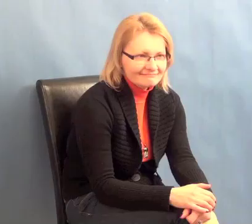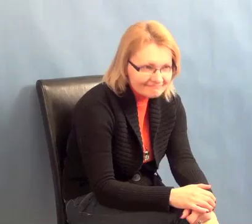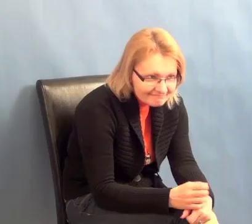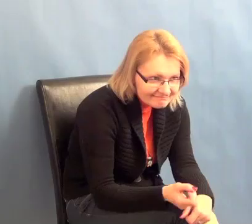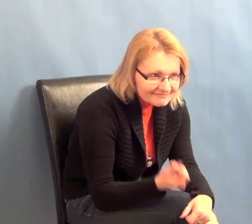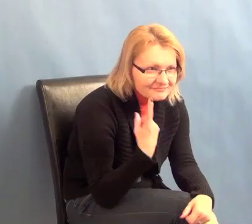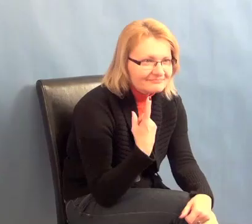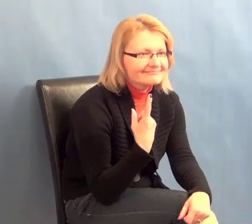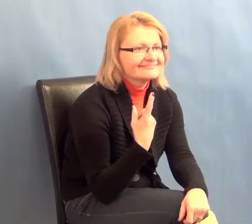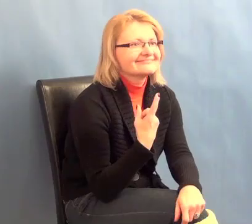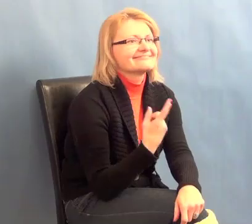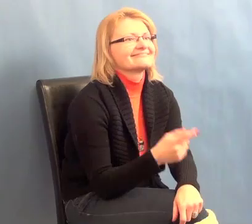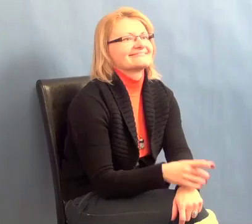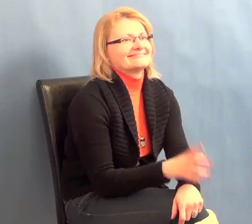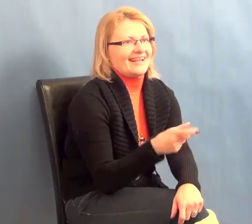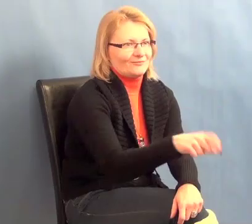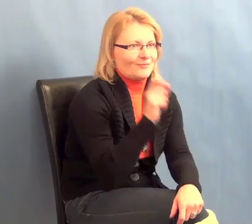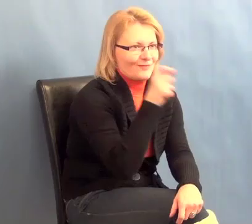Jest?